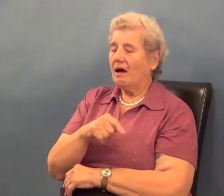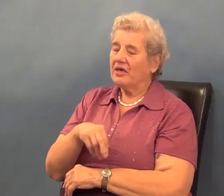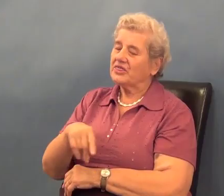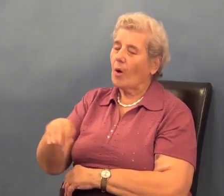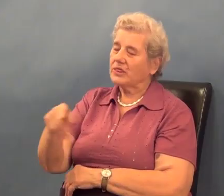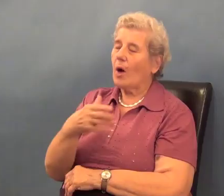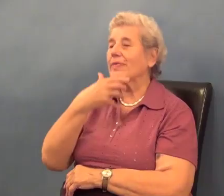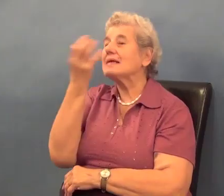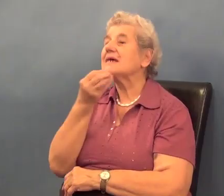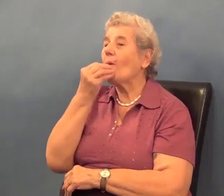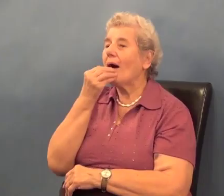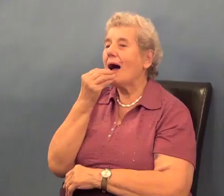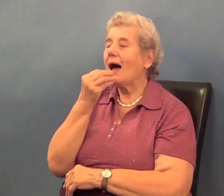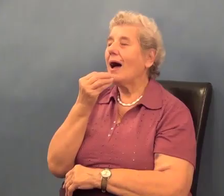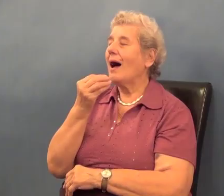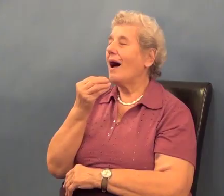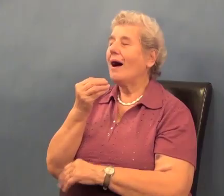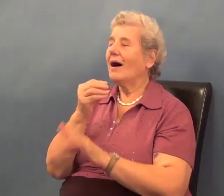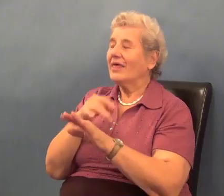Idą, idą, jedzą... nie.